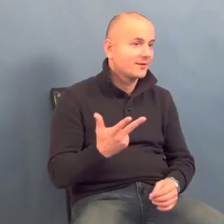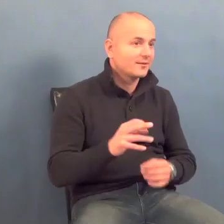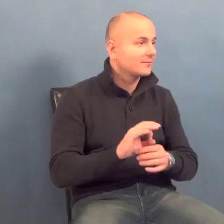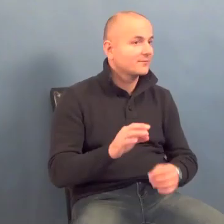Na pewno.